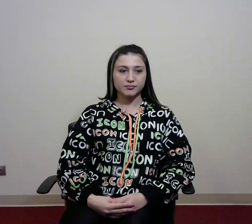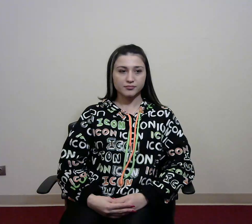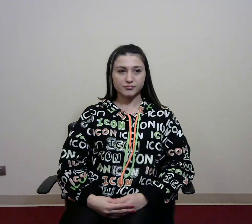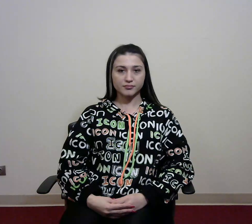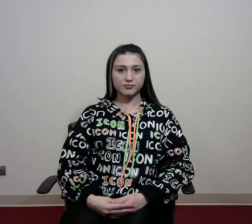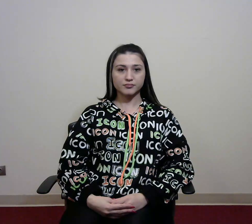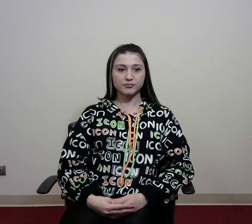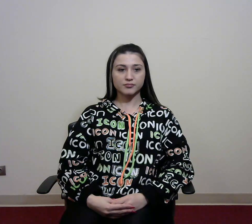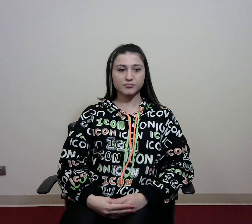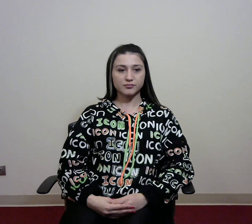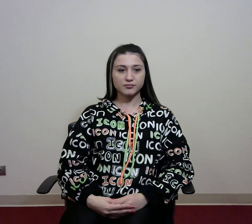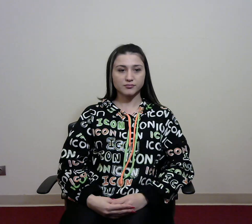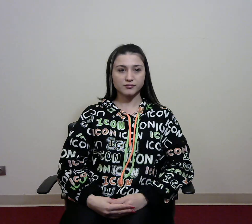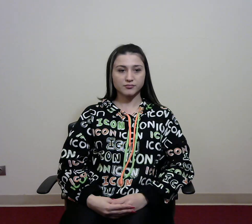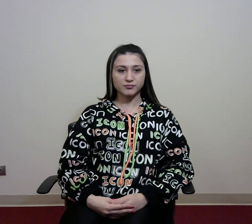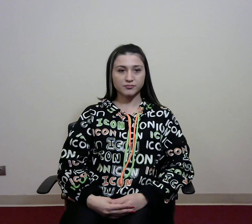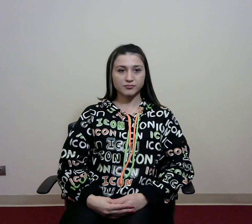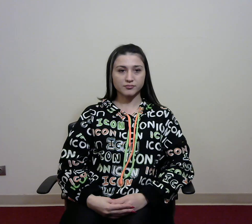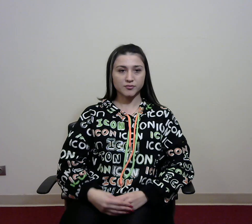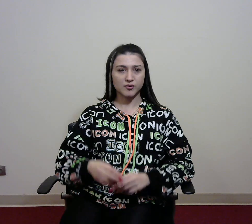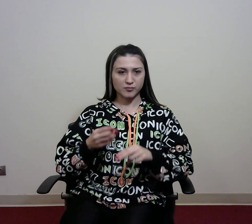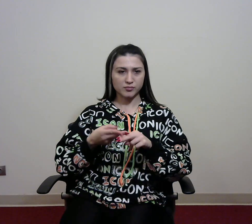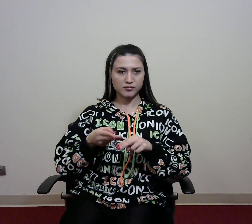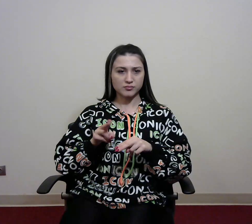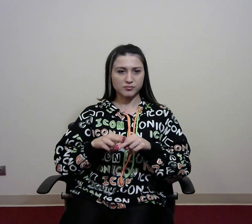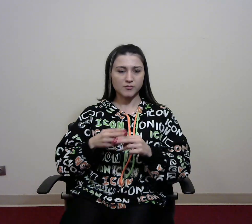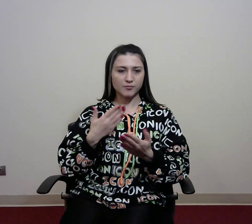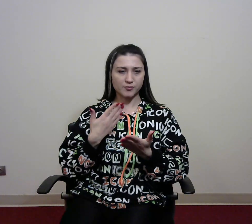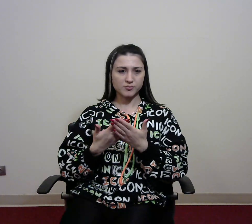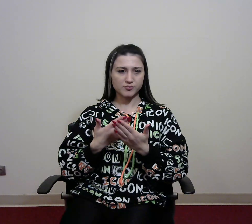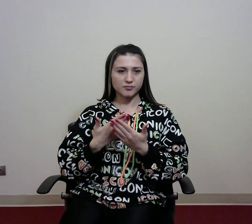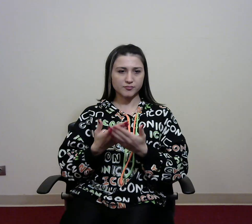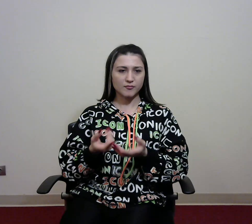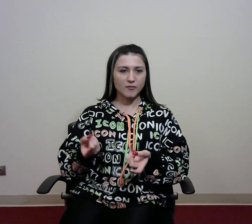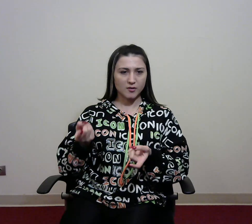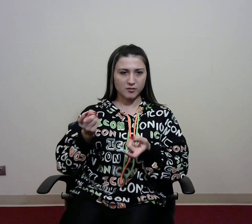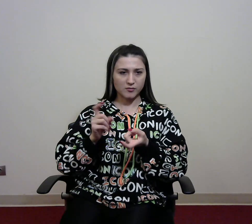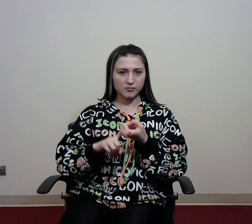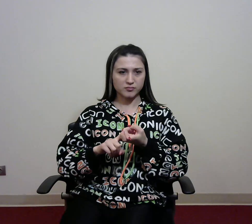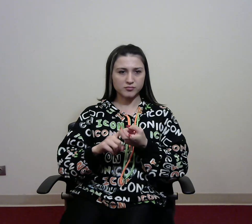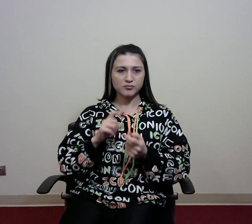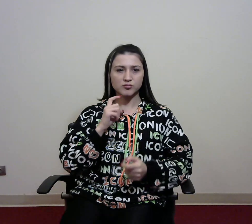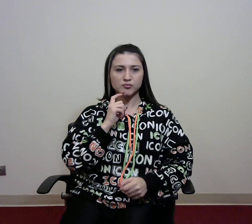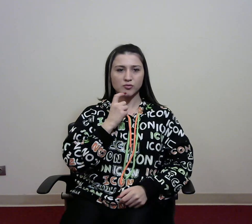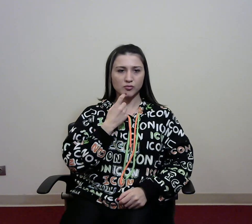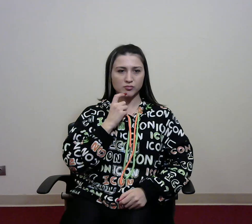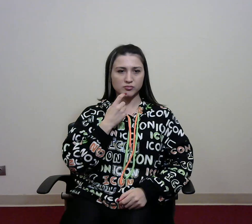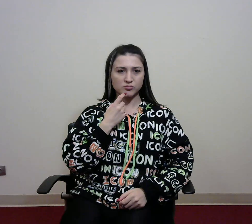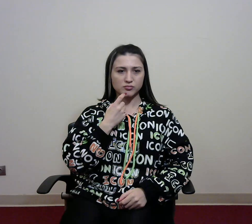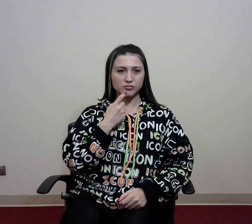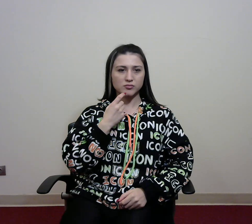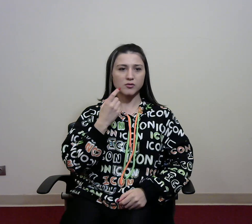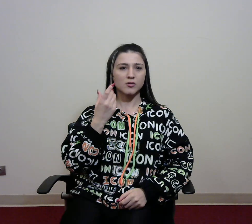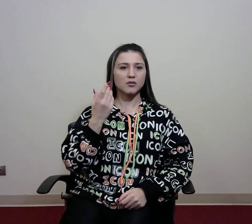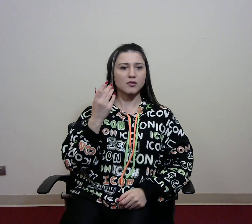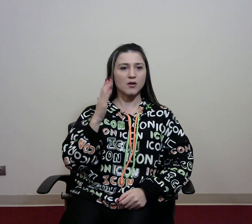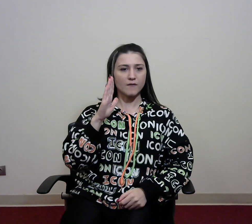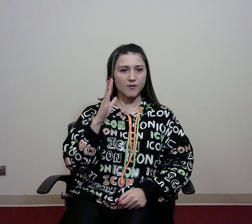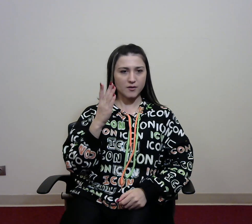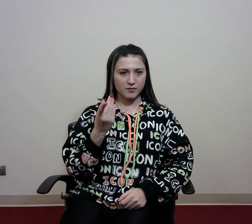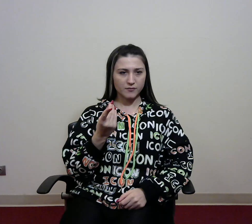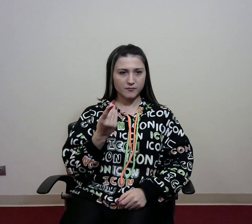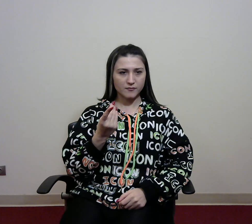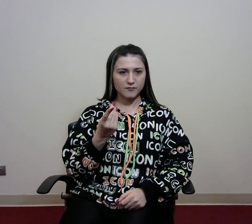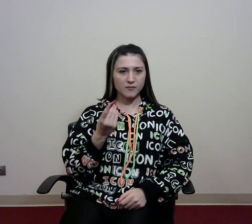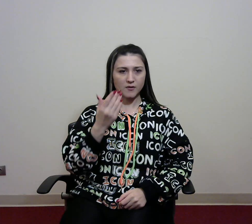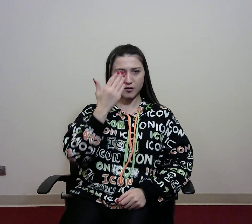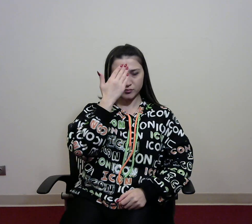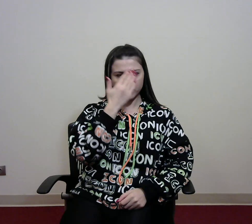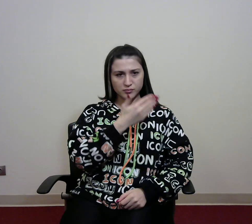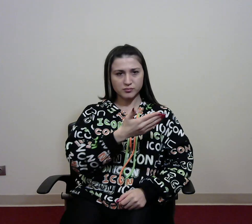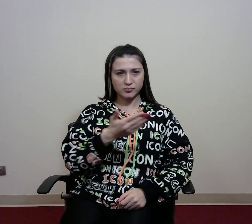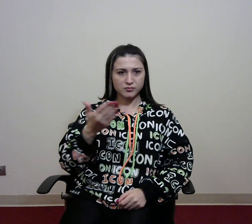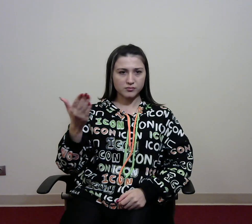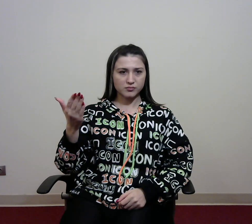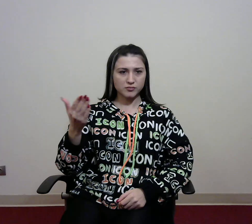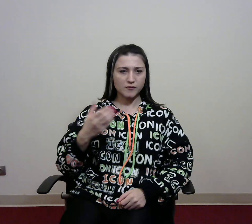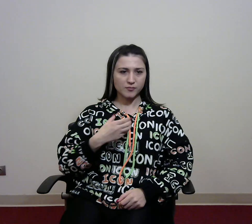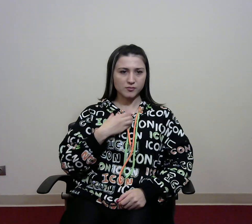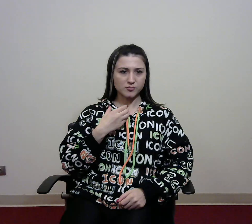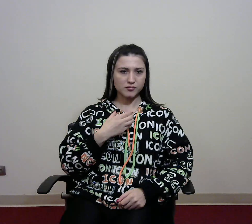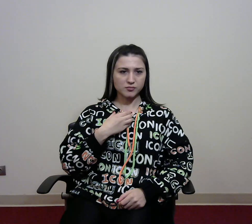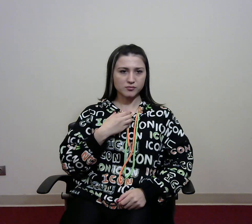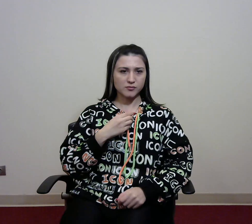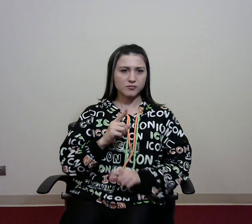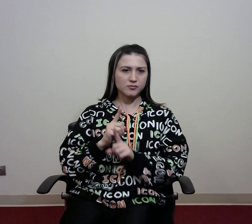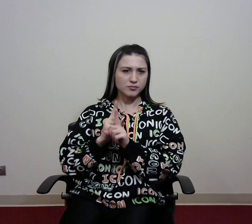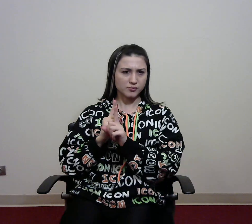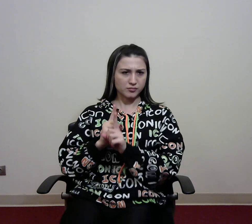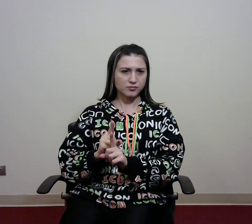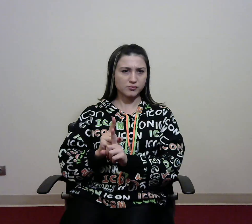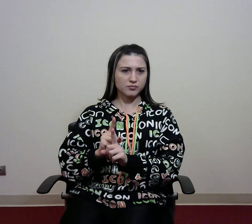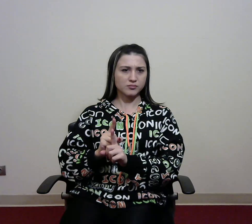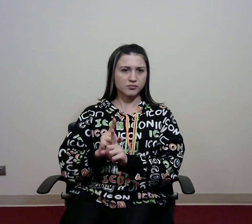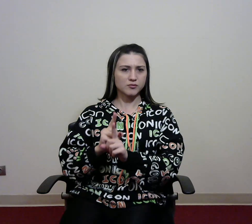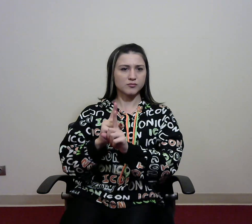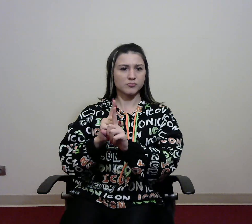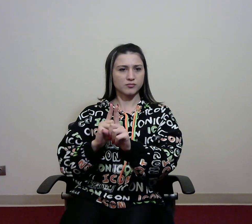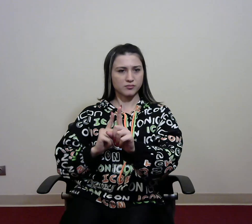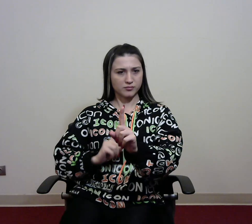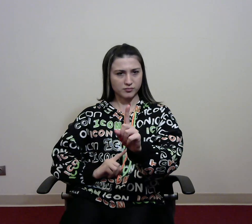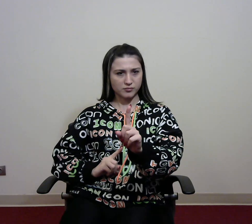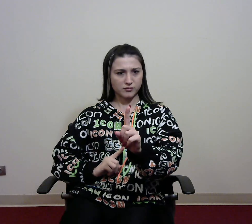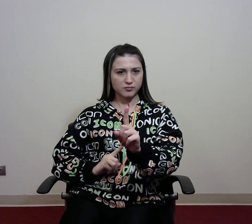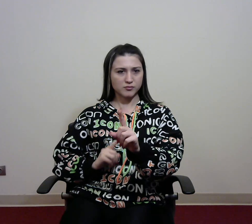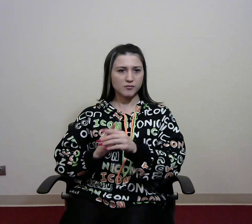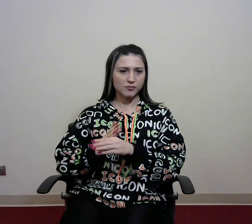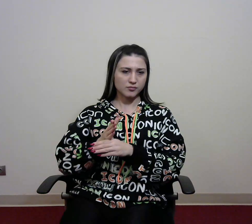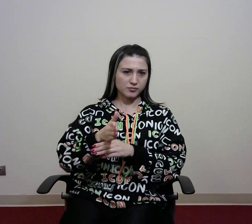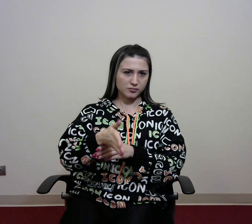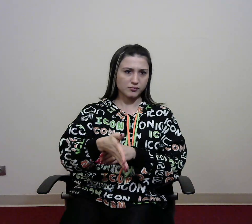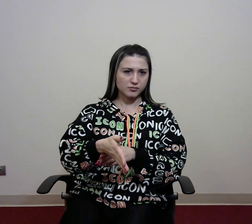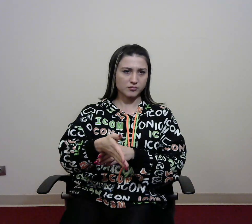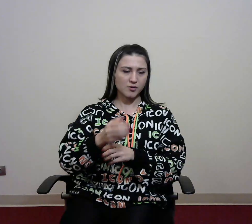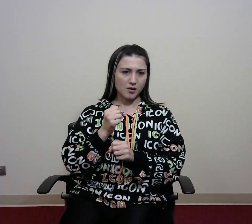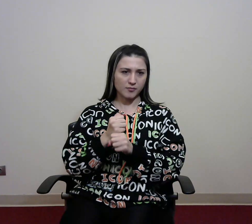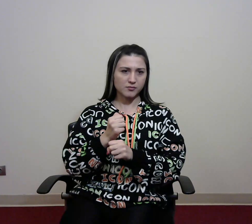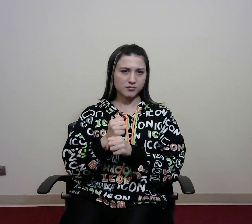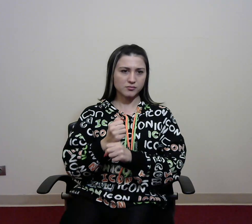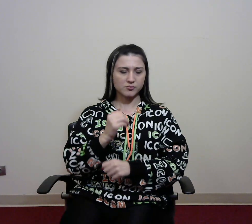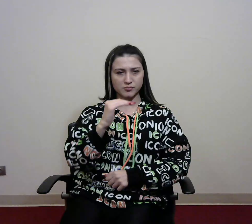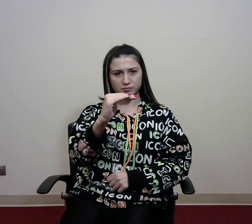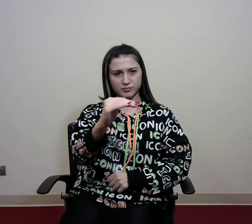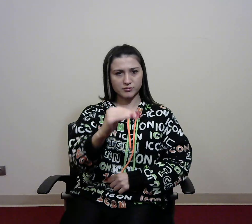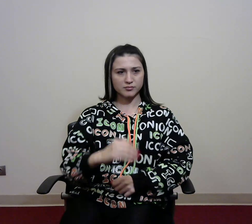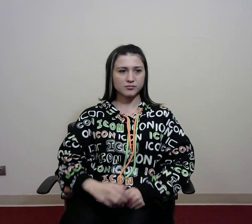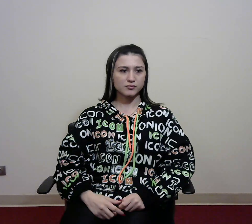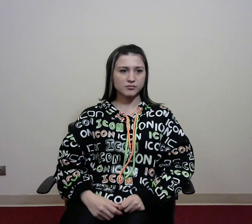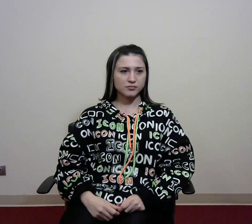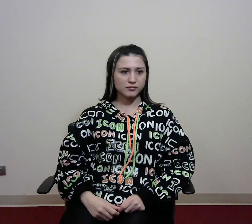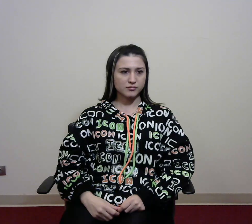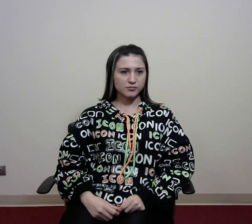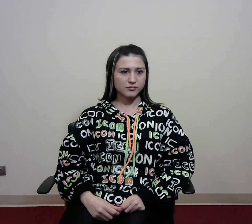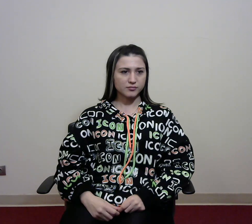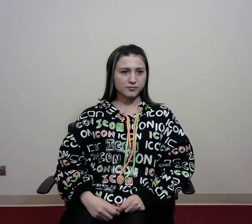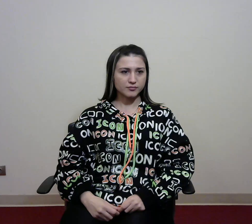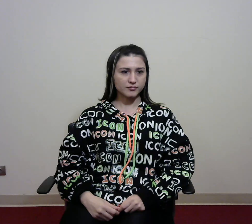Bu məsələ ilə bağlı Əmək və Əhalinin Sosial Müdafiəsi Nazirliyinə müraciət etməlisiniz